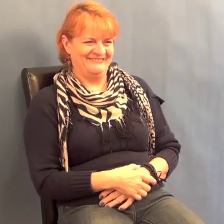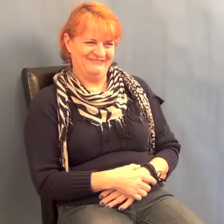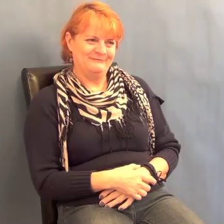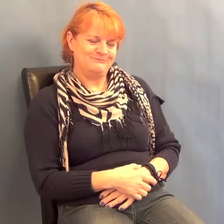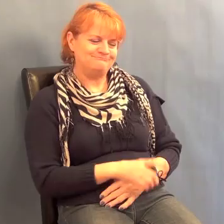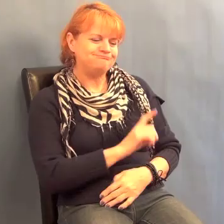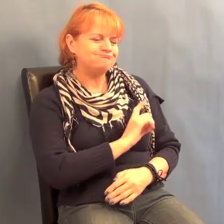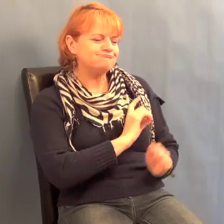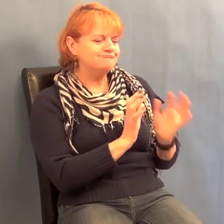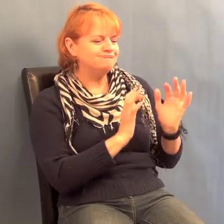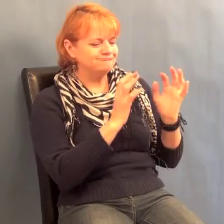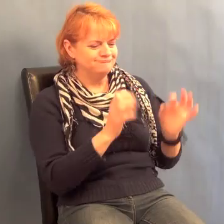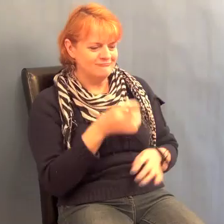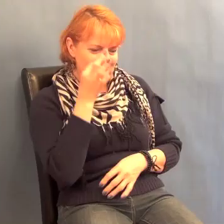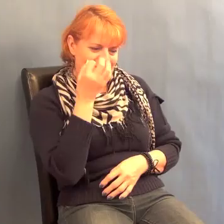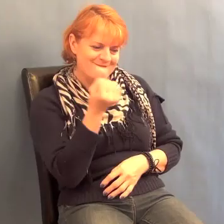Pilnuje i opiekuje się klatką, a kotu wygraża.